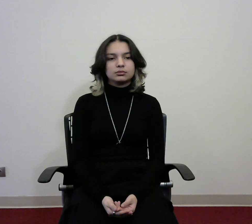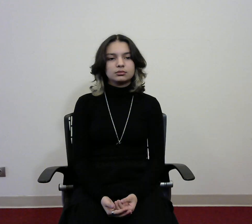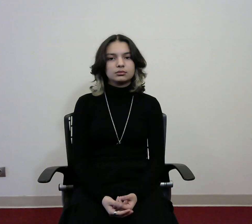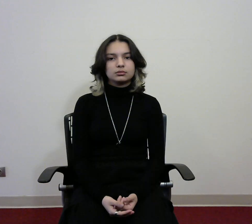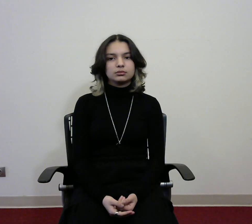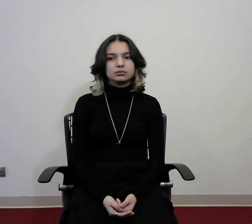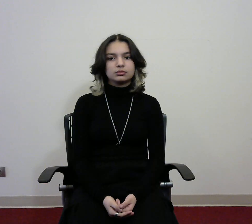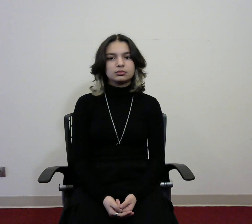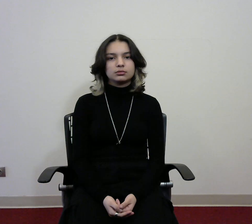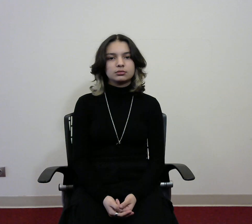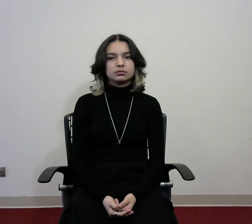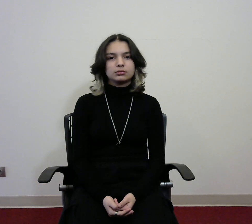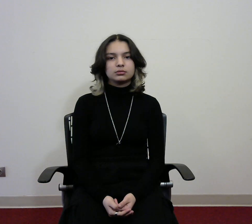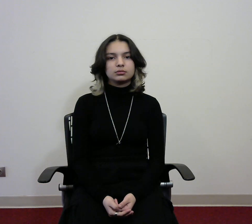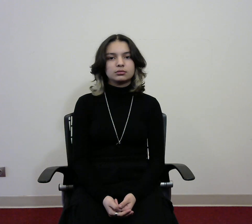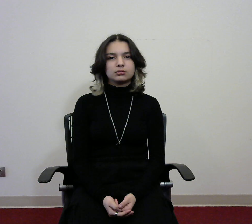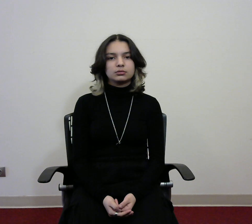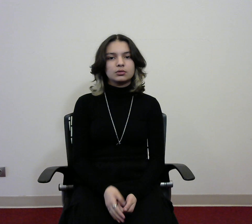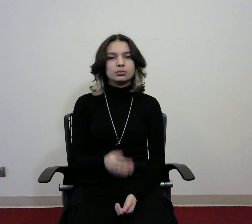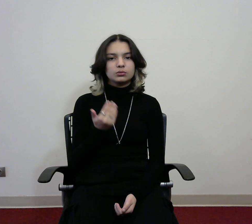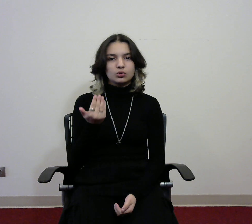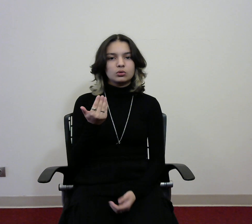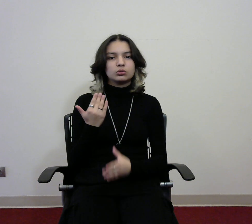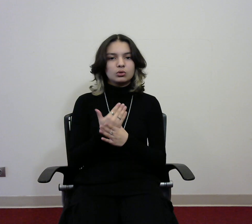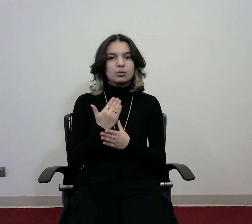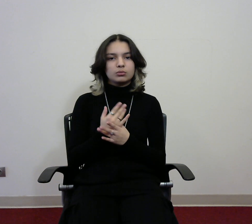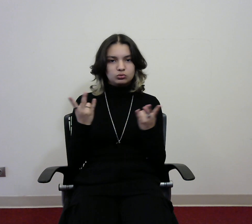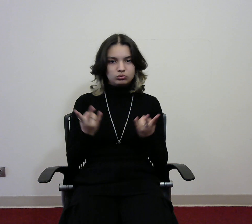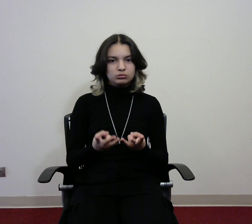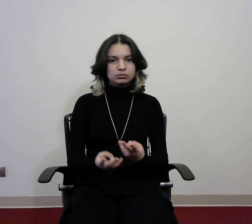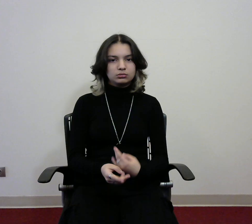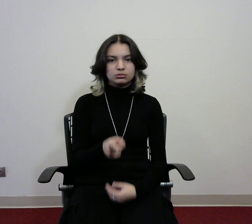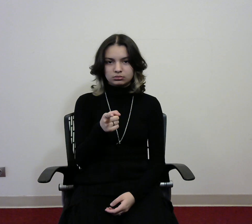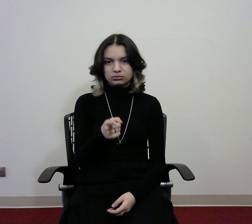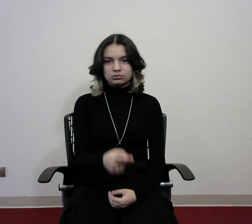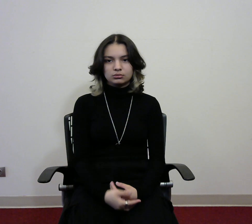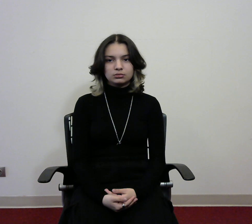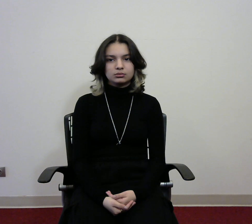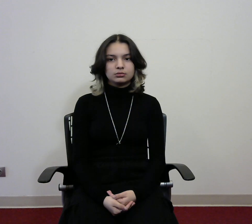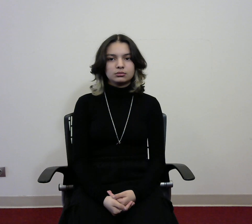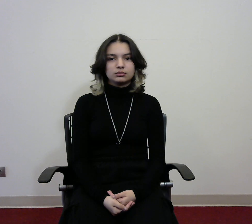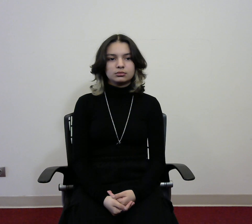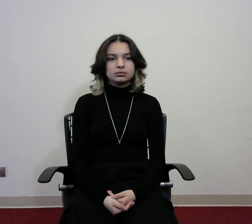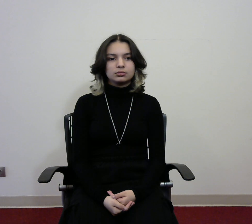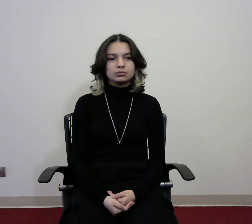Sizə kömək lazımdır mı?